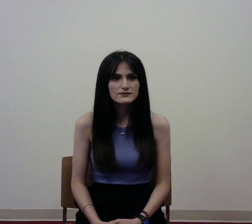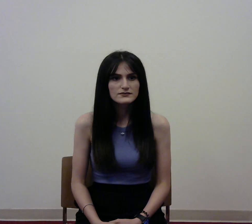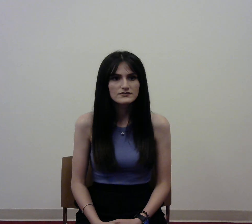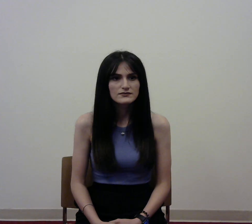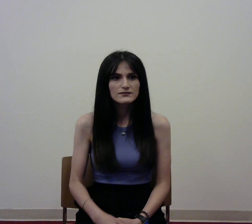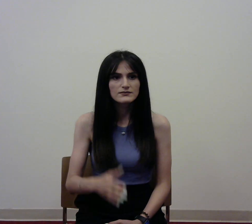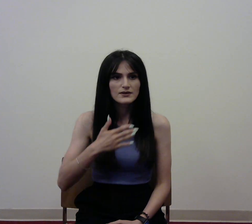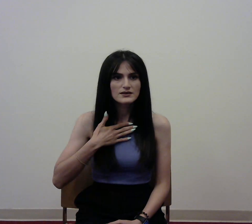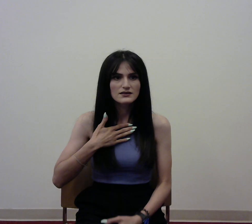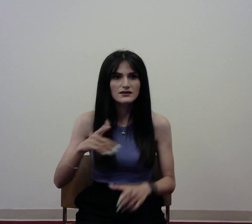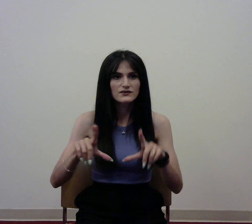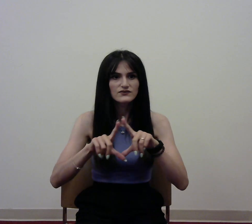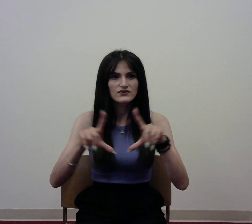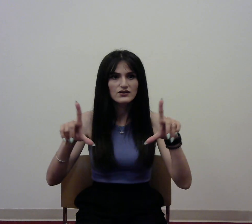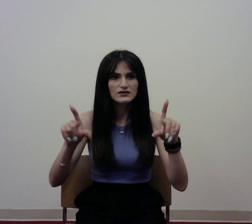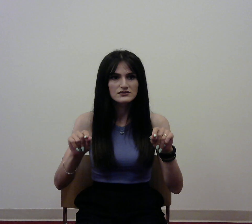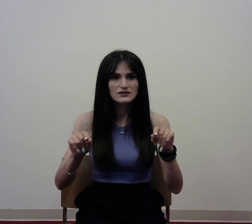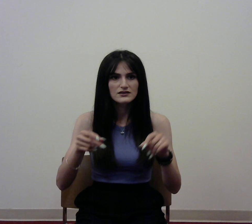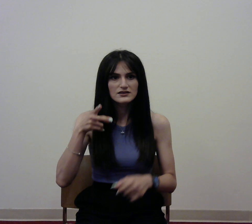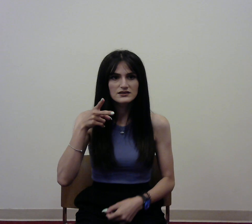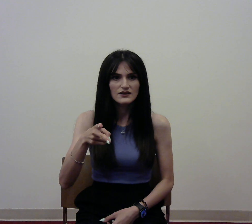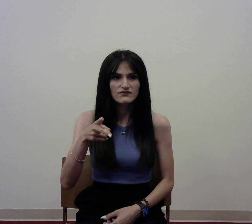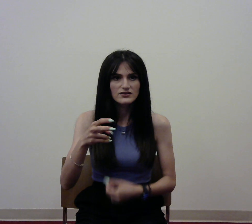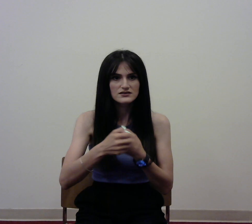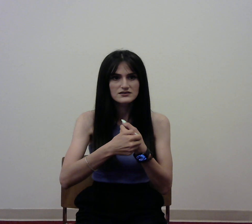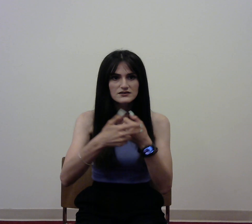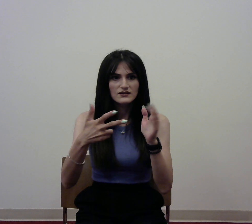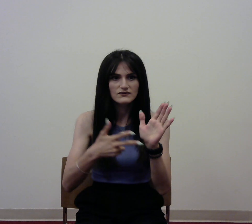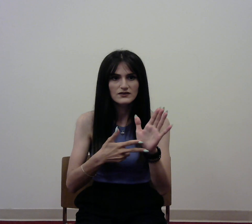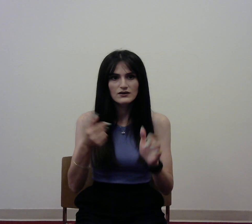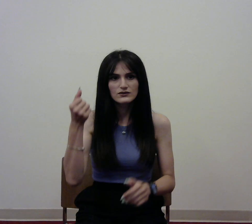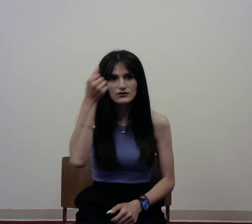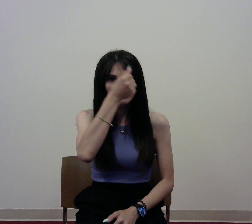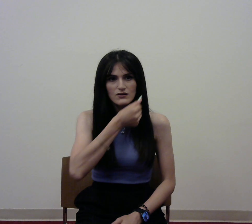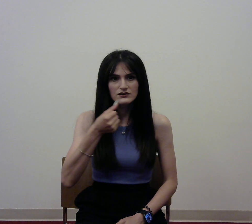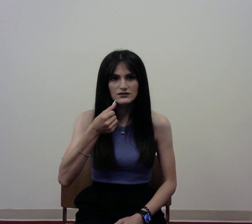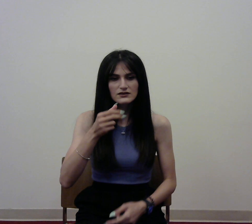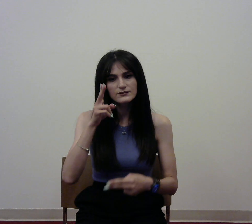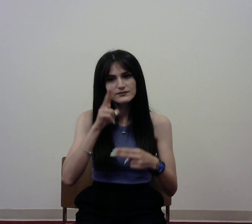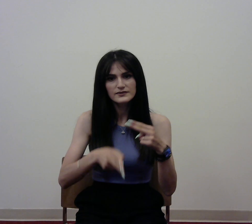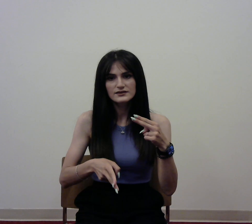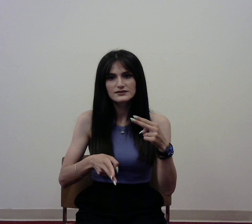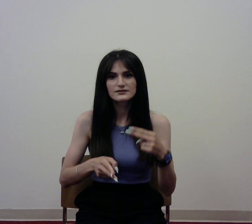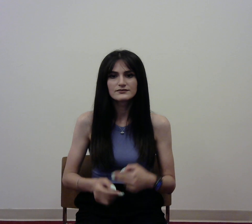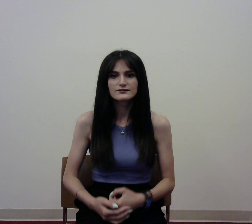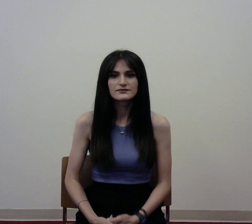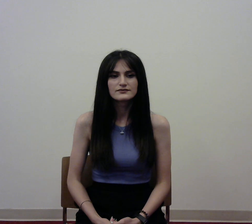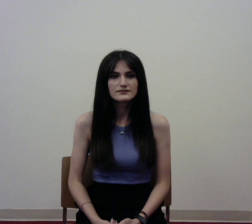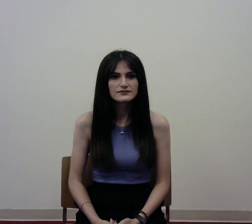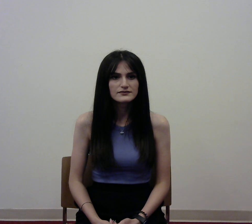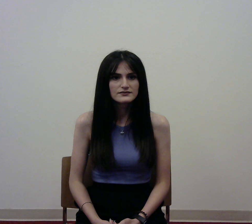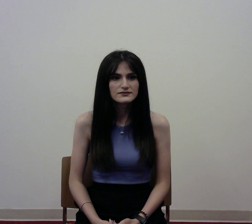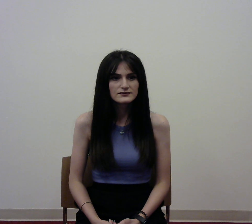Mən məktəbi 2018-ci ildə bitirmişəm